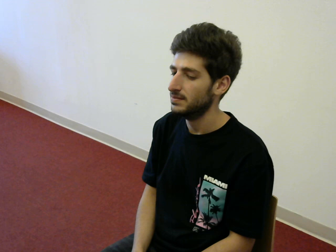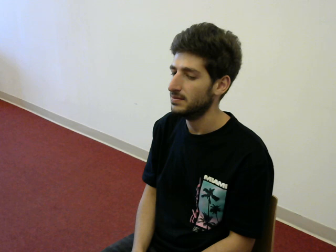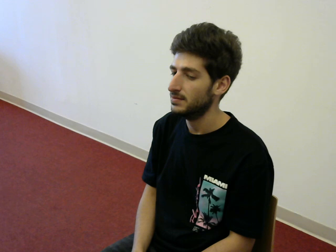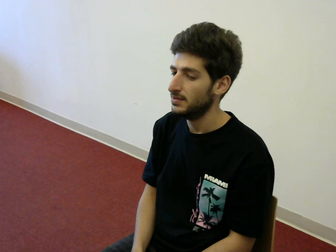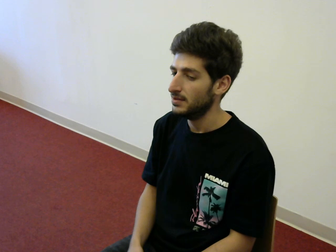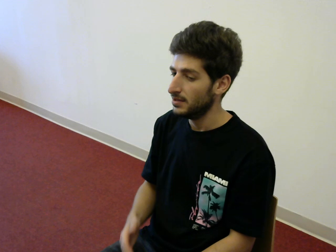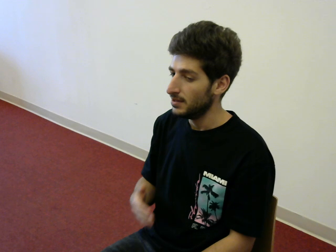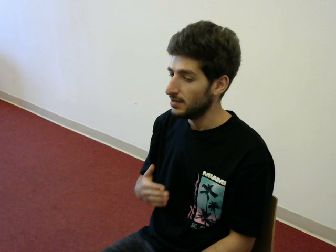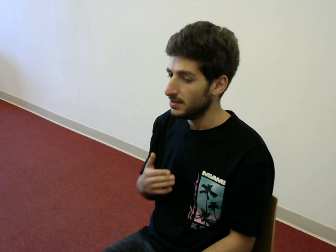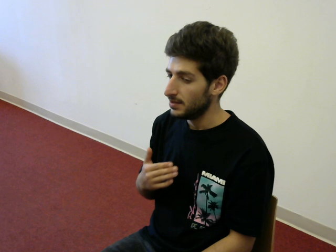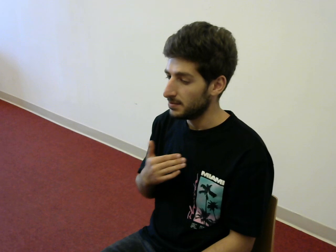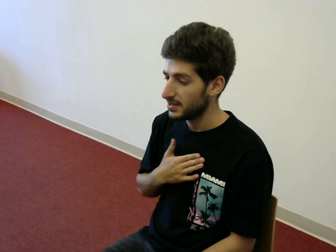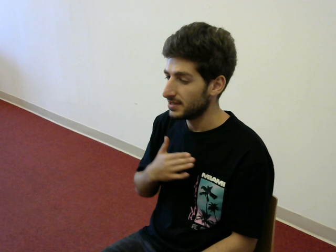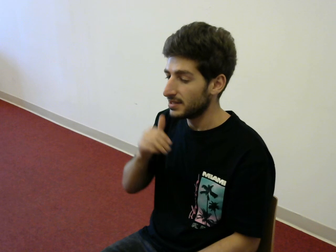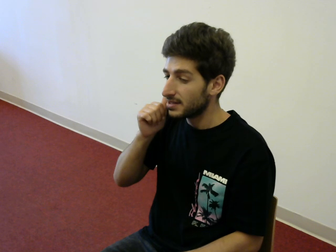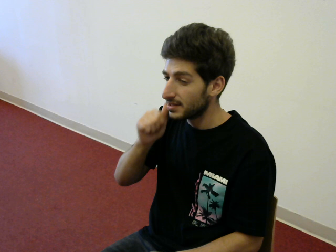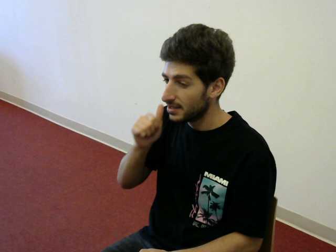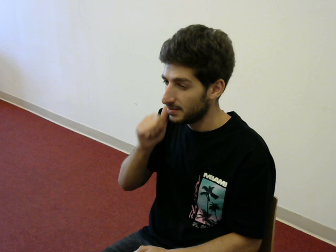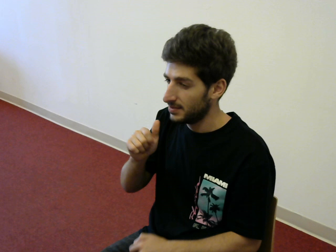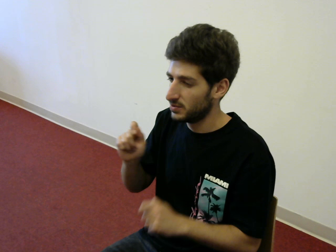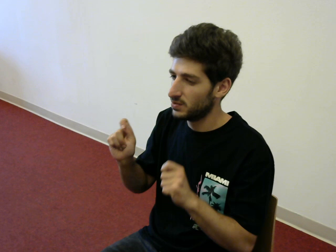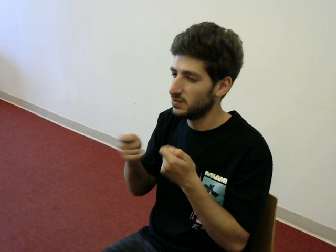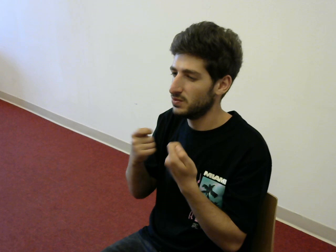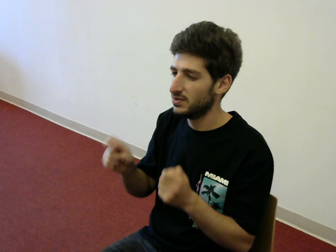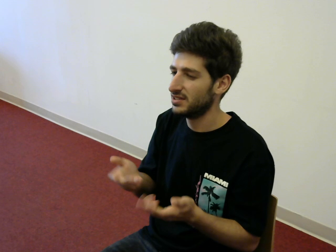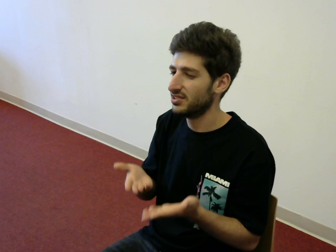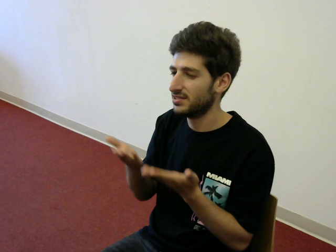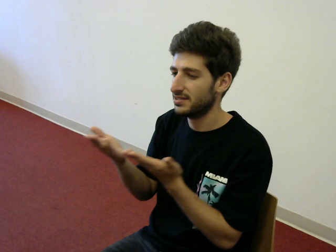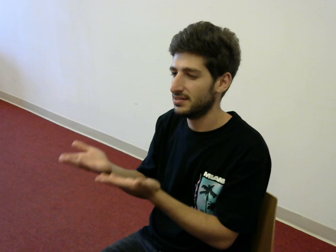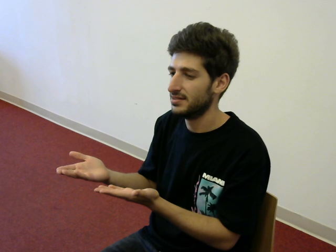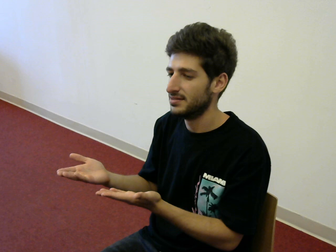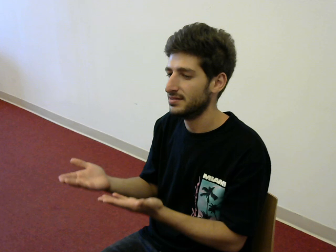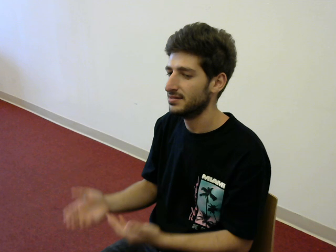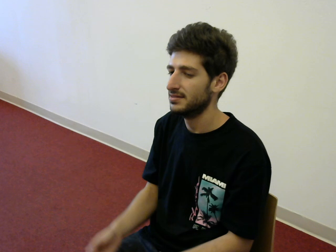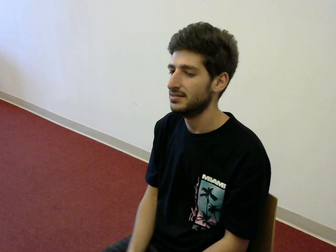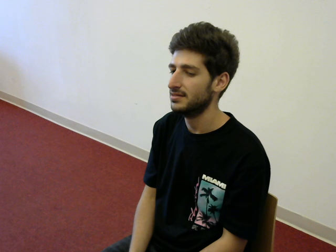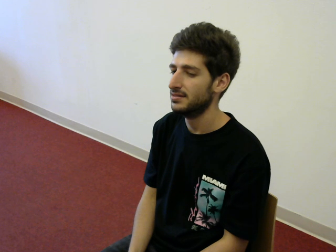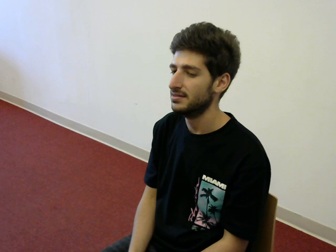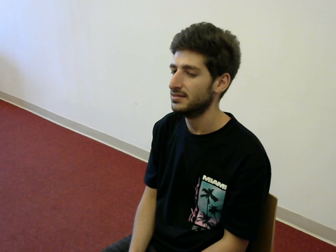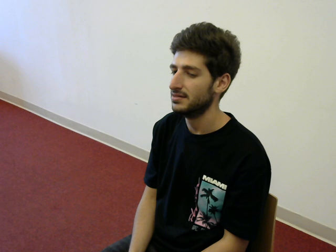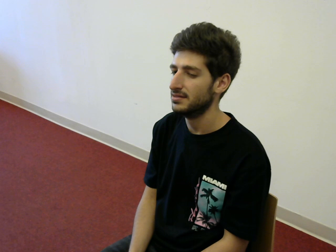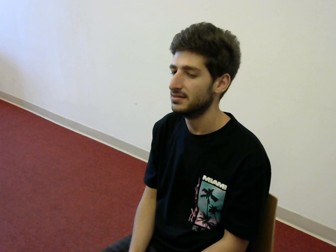Bizi sabah toya çağırıblar